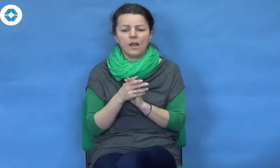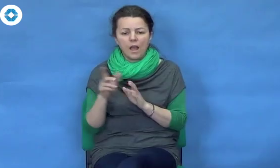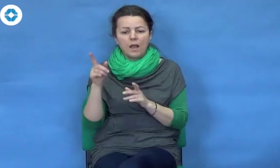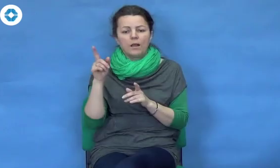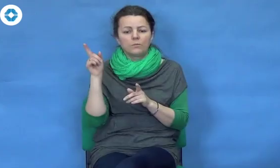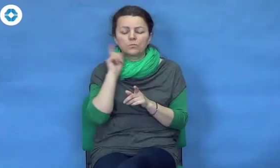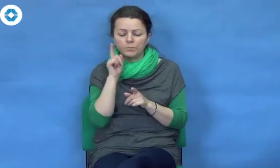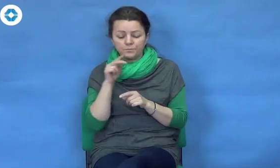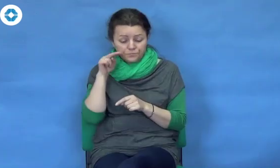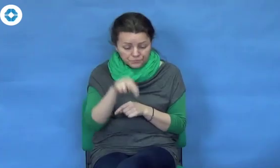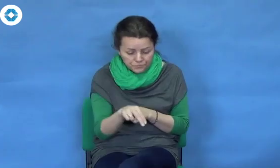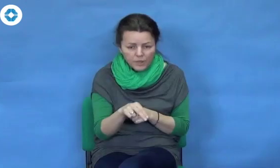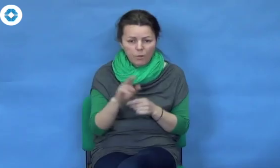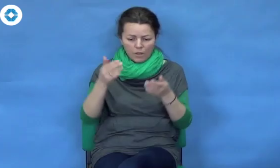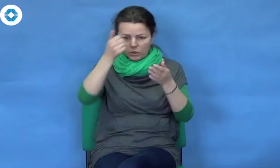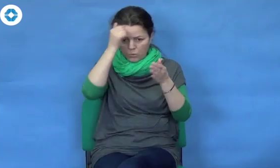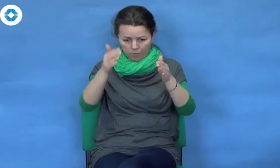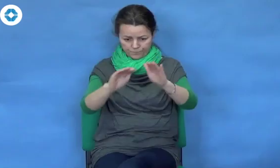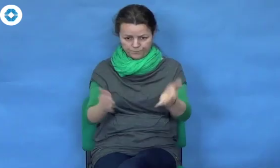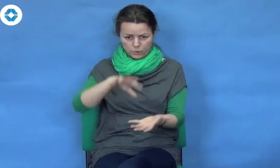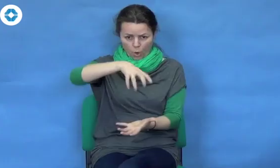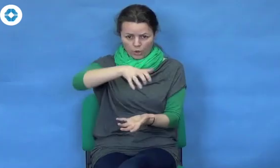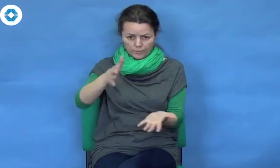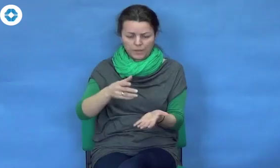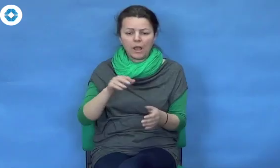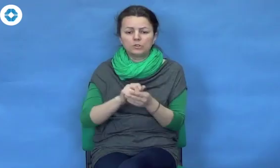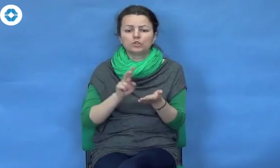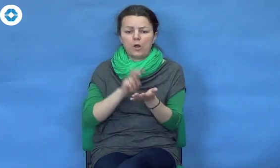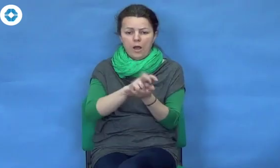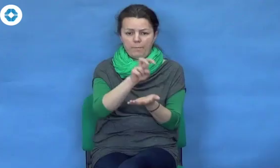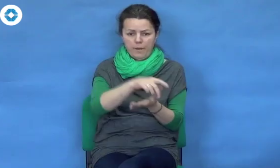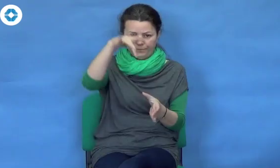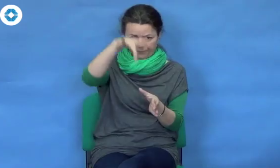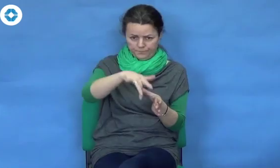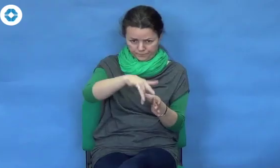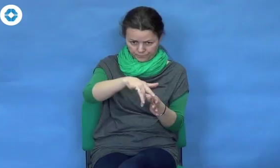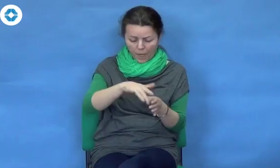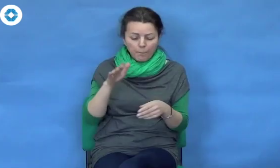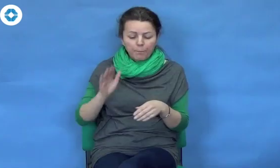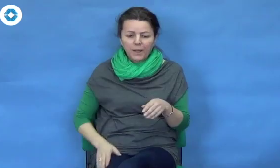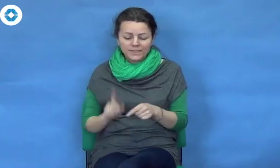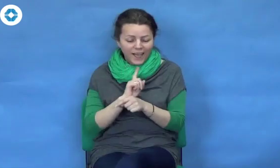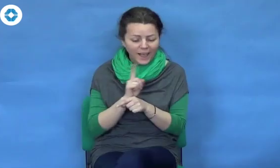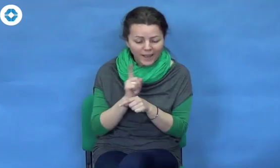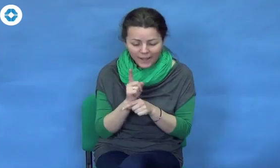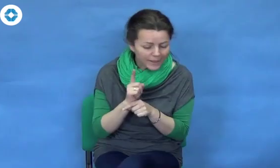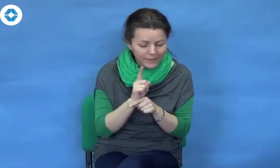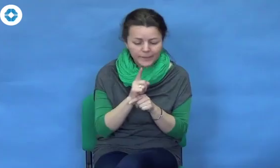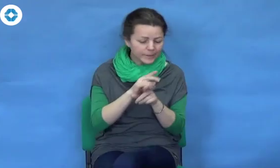Chłopak patrzy na żabę siedzącą w środku słoika. Pies również patrzy na nią zadowolony.